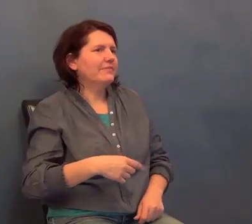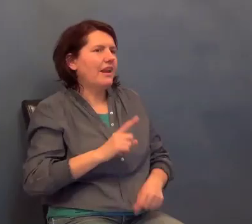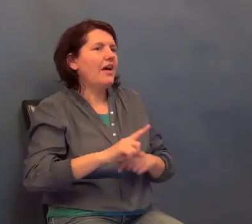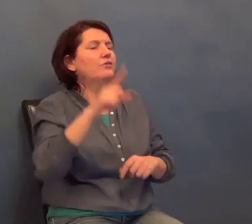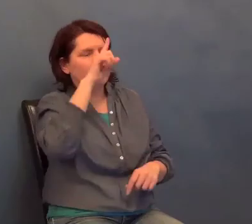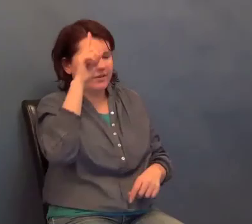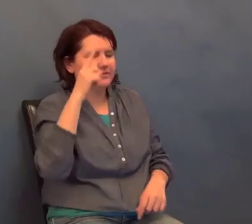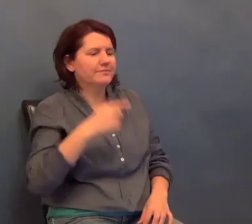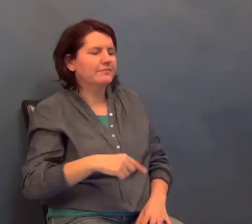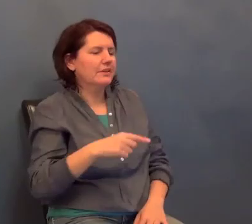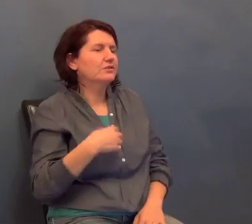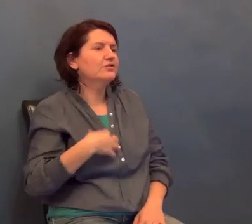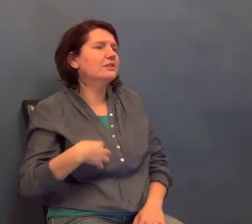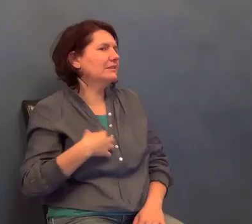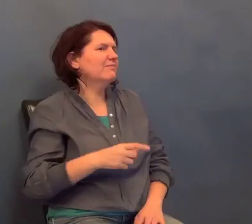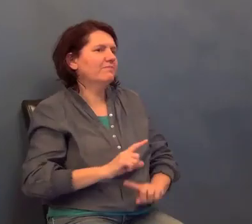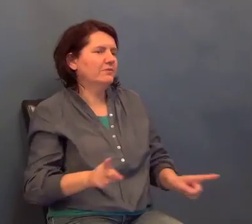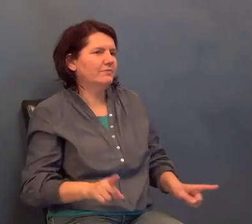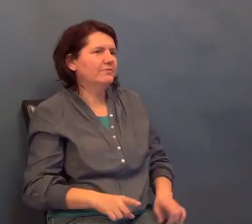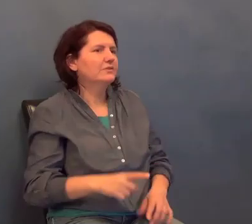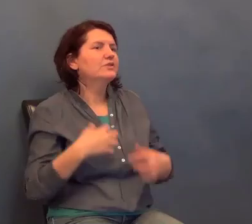Tak, dla ludzi. A zwierzętom nie wolno.